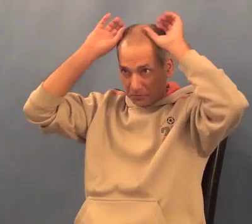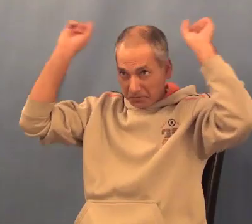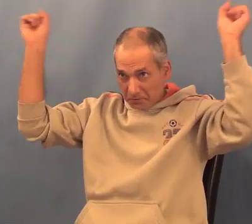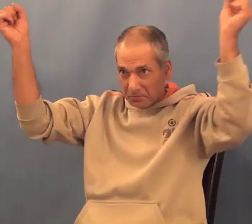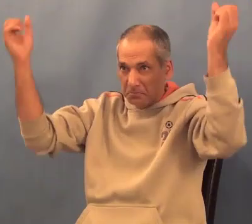Czy coś takiego, nie wiadomo.